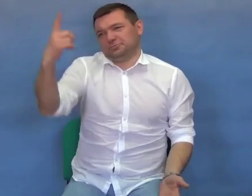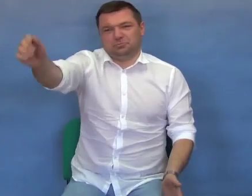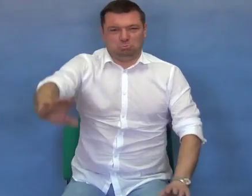Koniec.